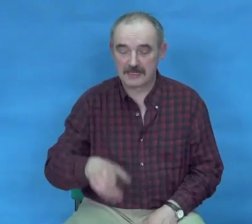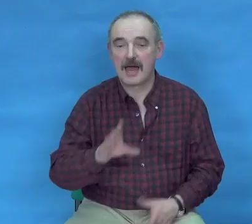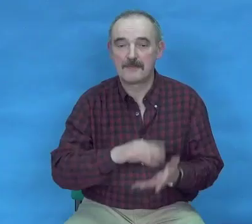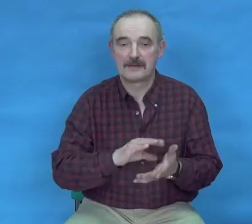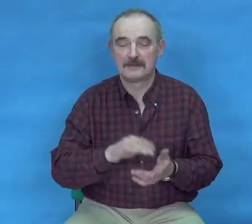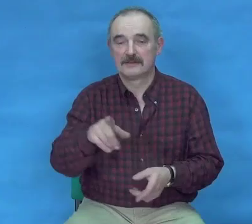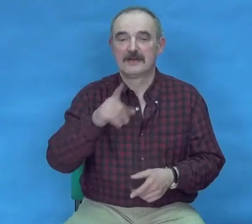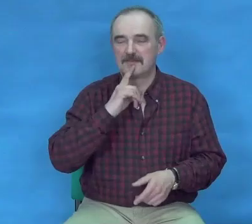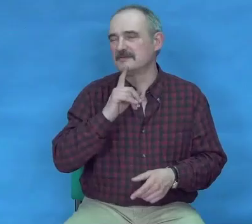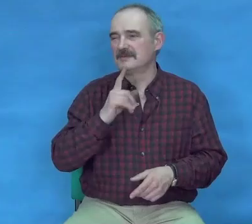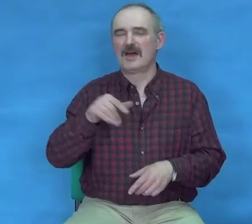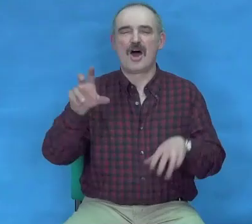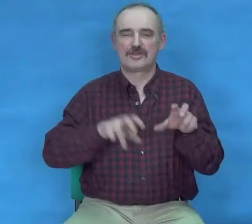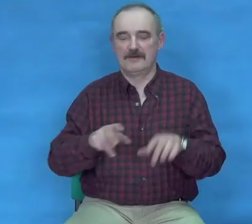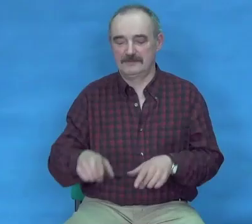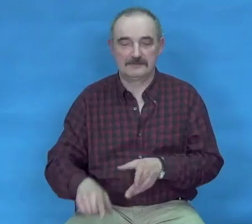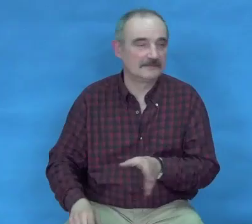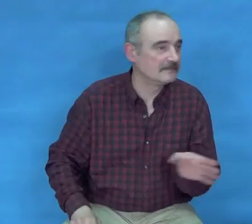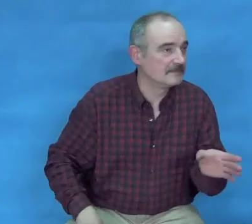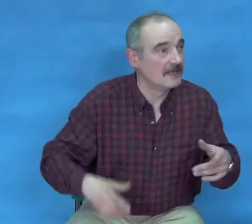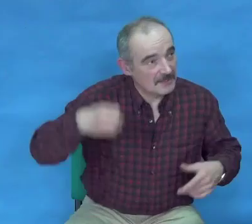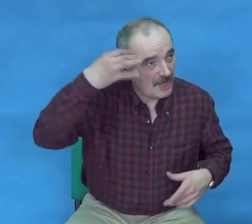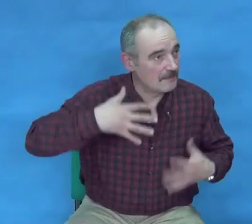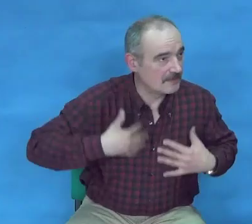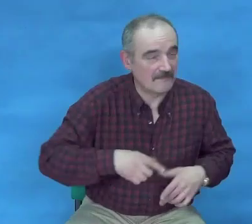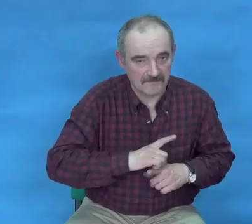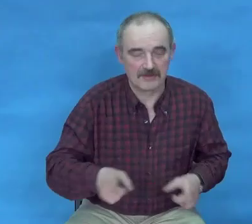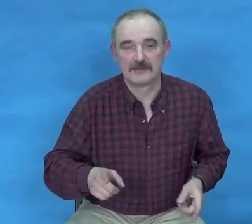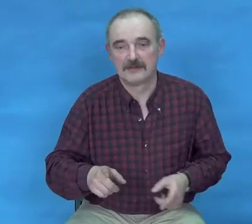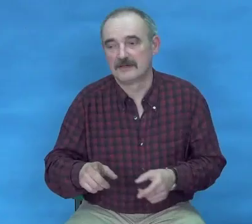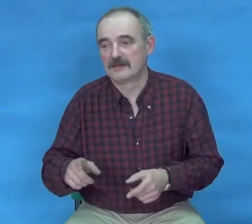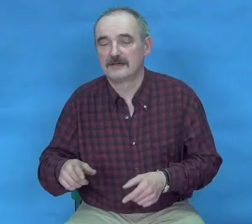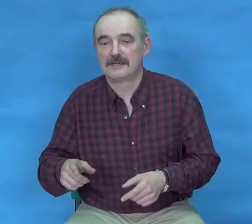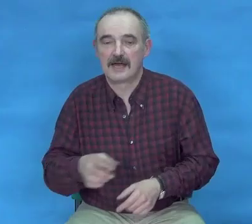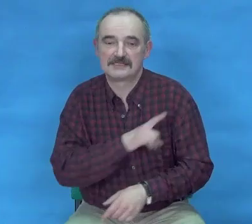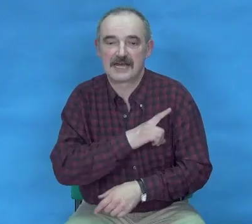Na przykład zakaz kąpieli w hotelu.